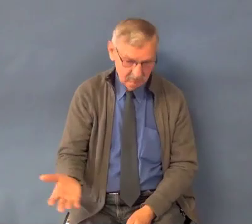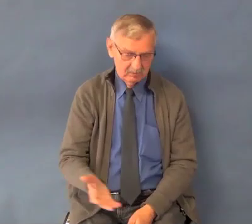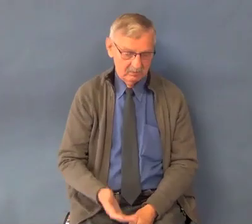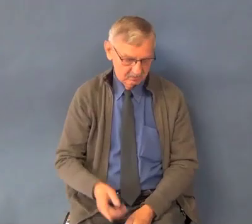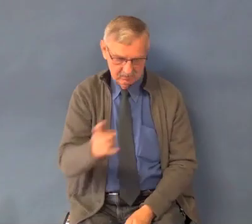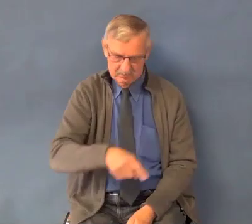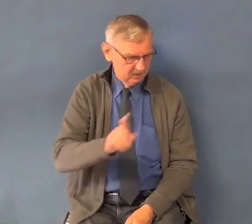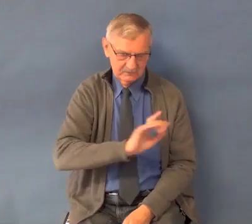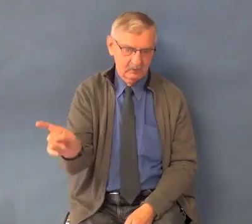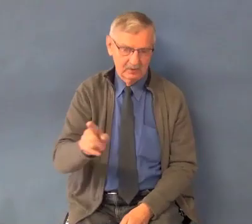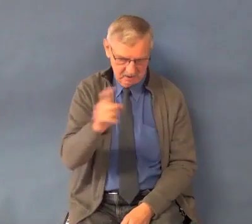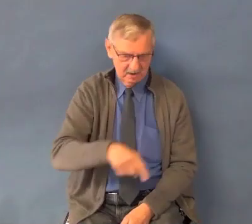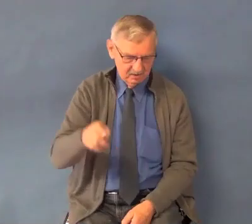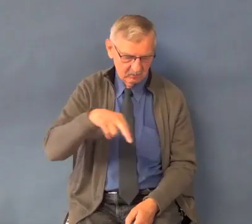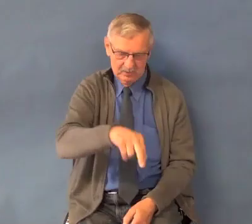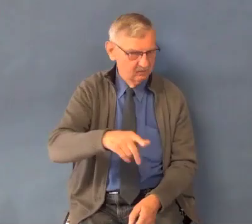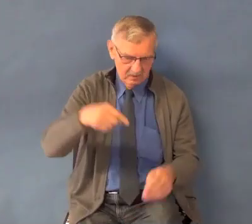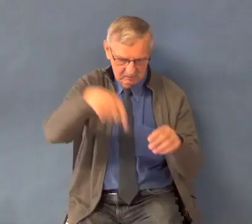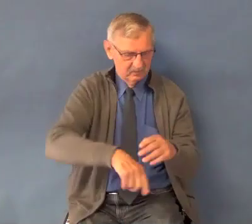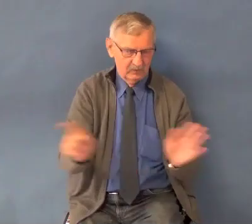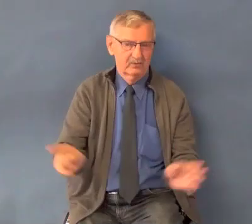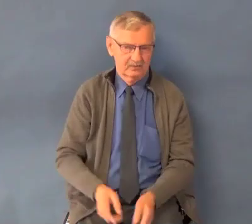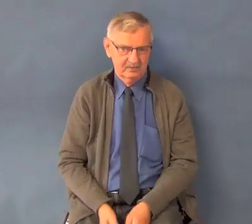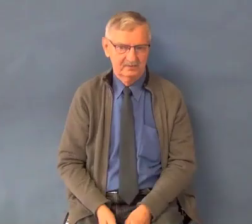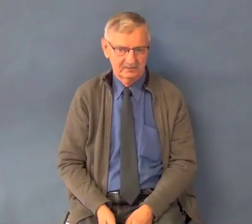No, to jest znak zakazu, nie wolno tam chodzić, bo można wpaść i się utopić.